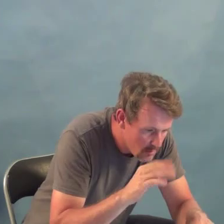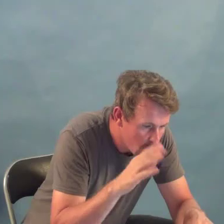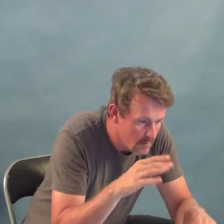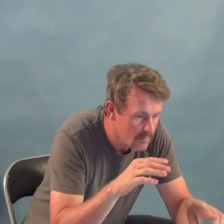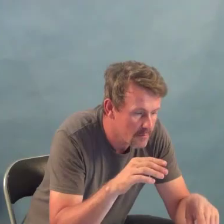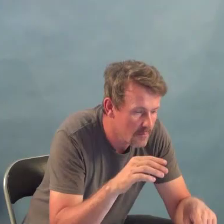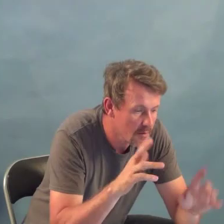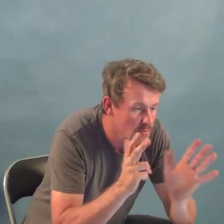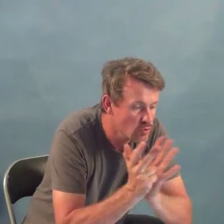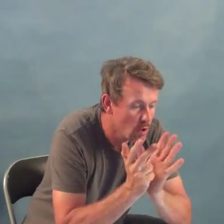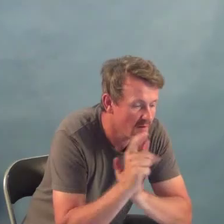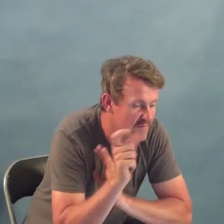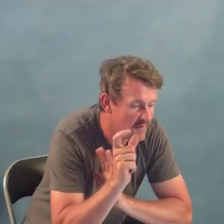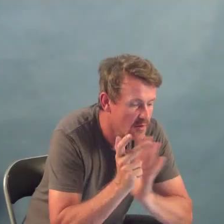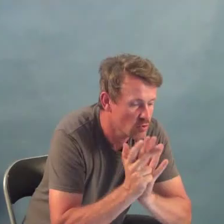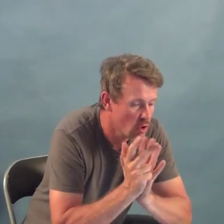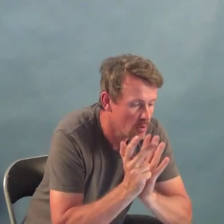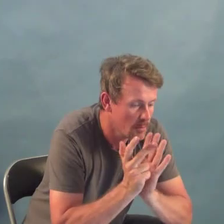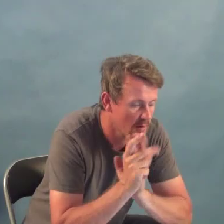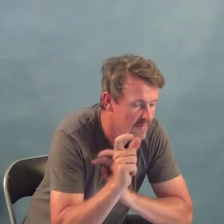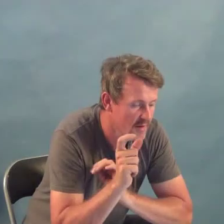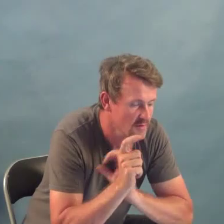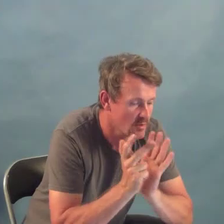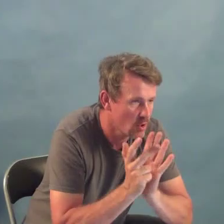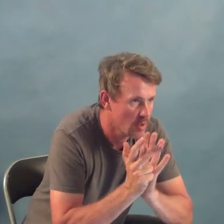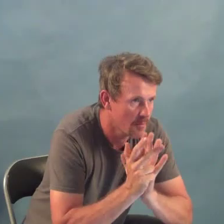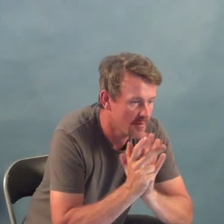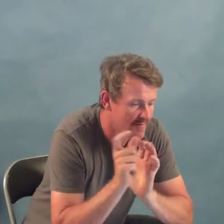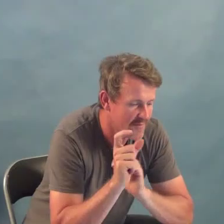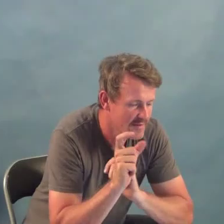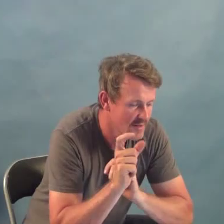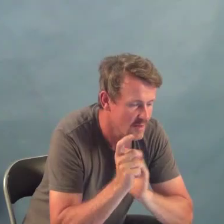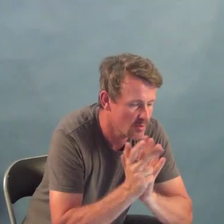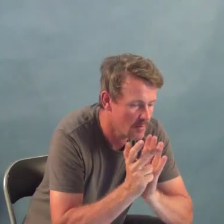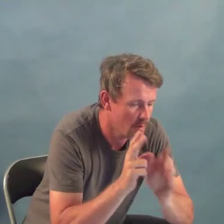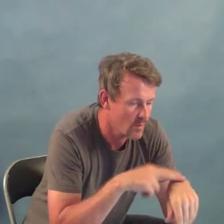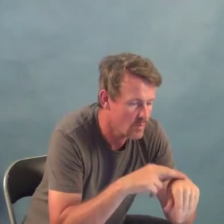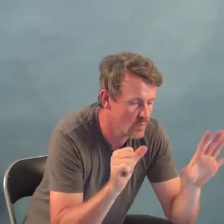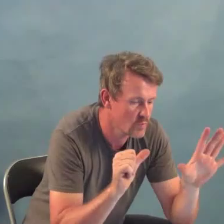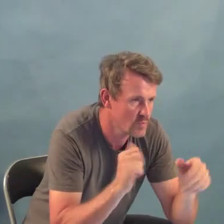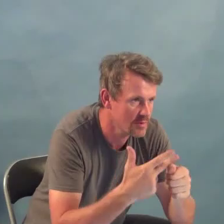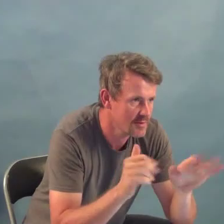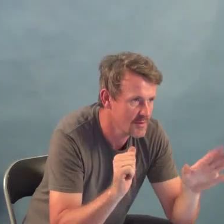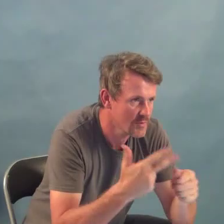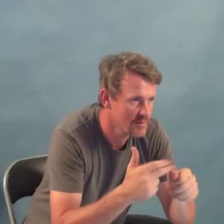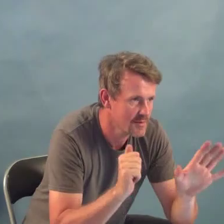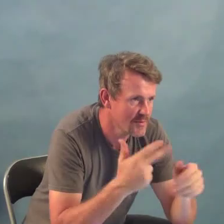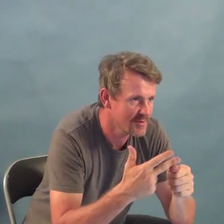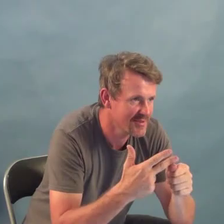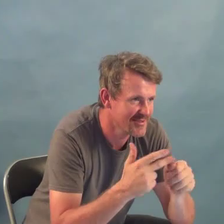Osiemnastego w czwartek o godzinie szóstej trzydzieści.